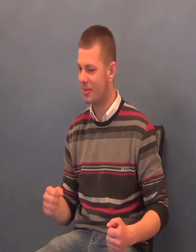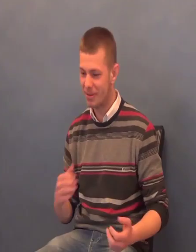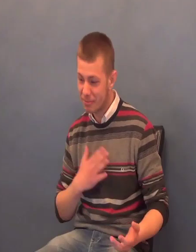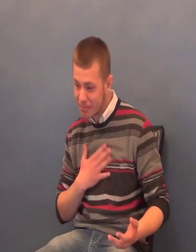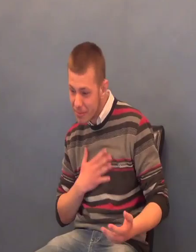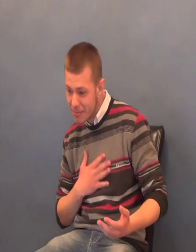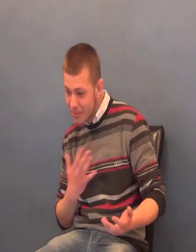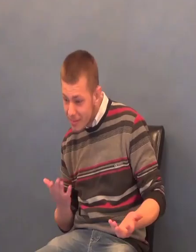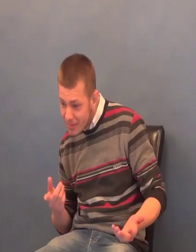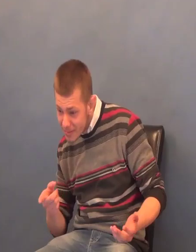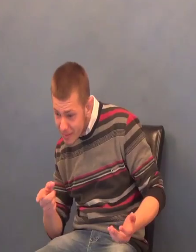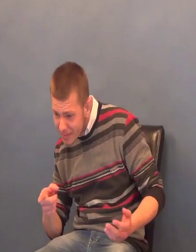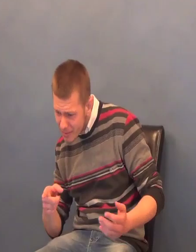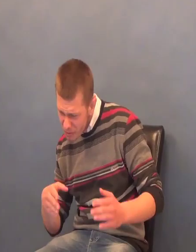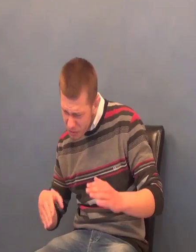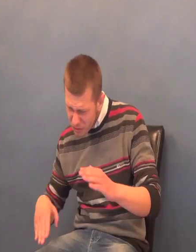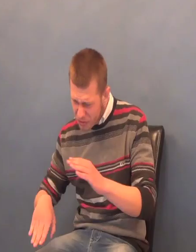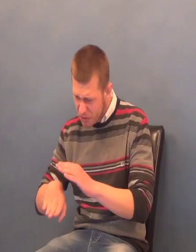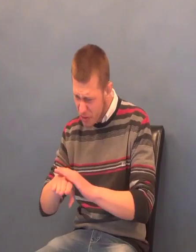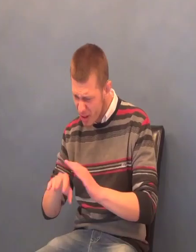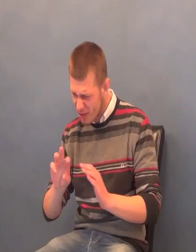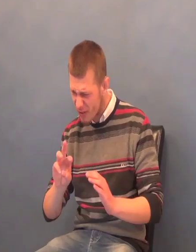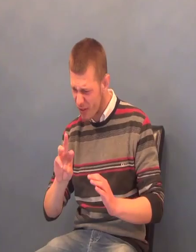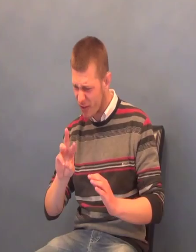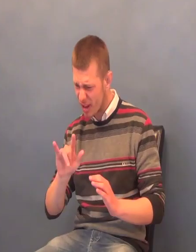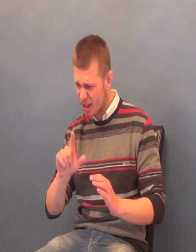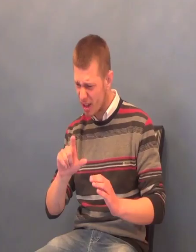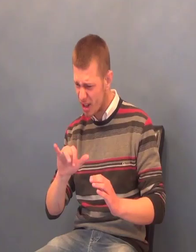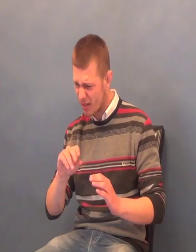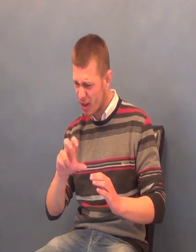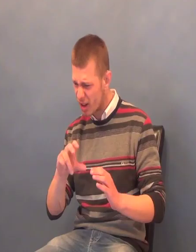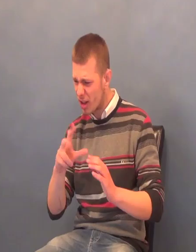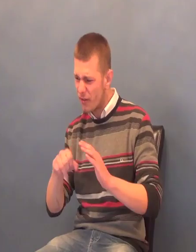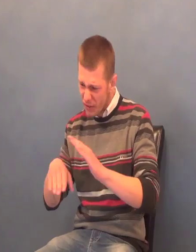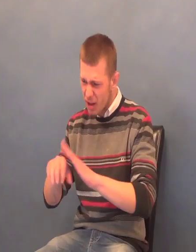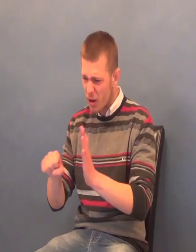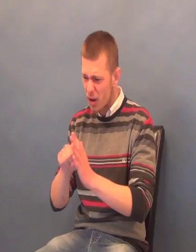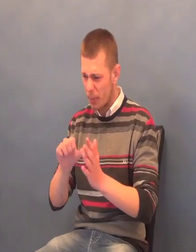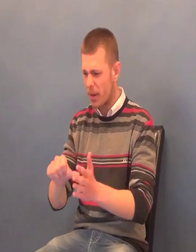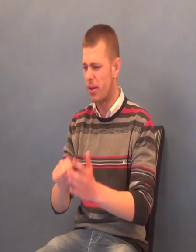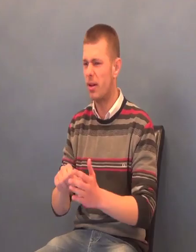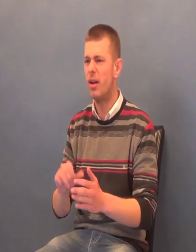Sobota... wyjście, wycieczka, wyjście na wycieczkę.